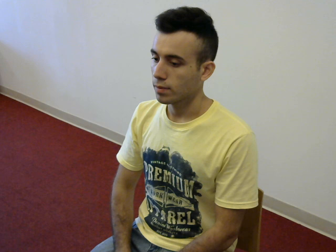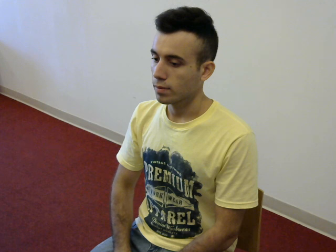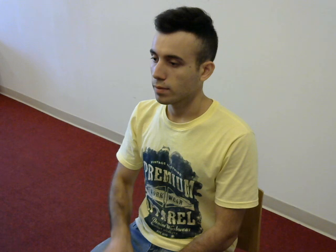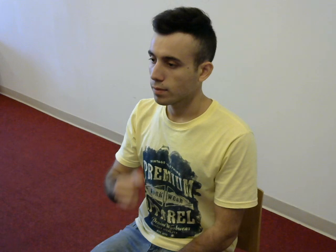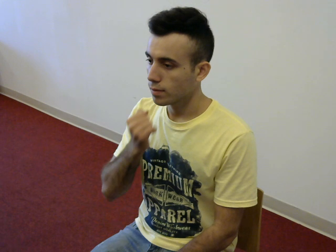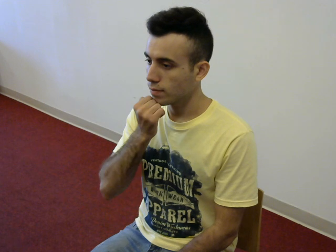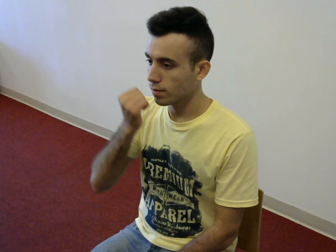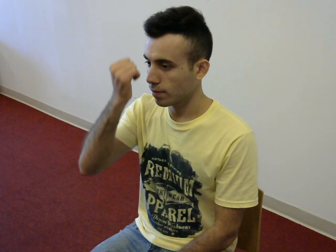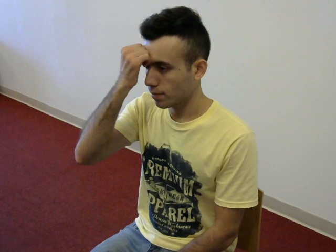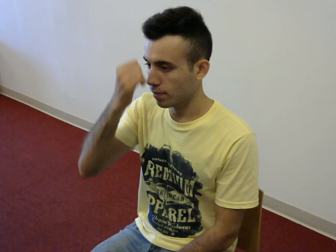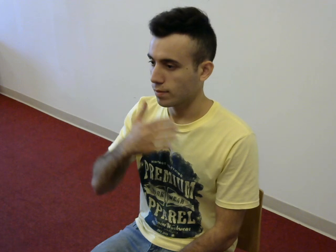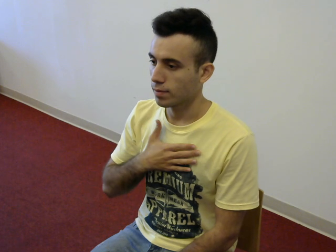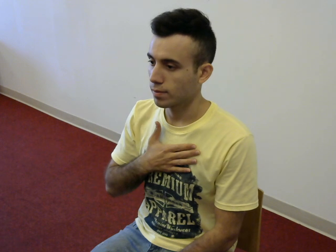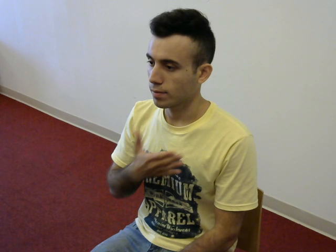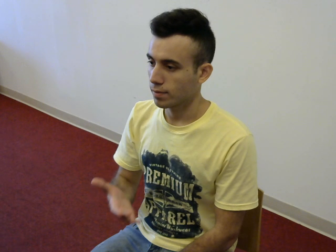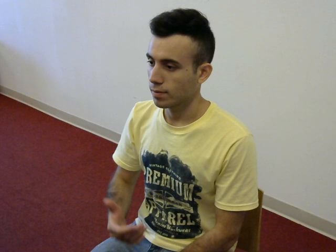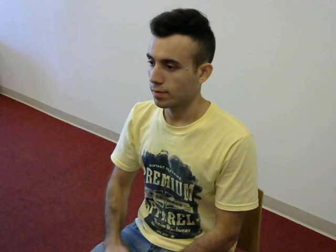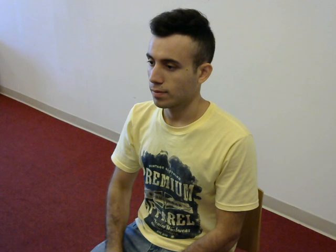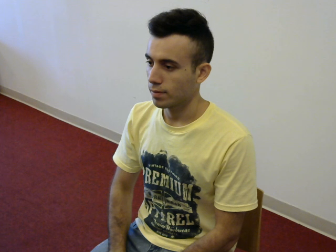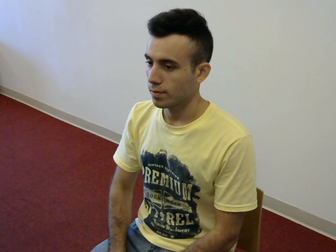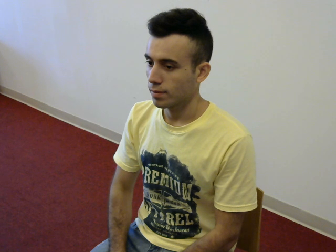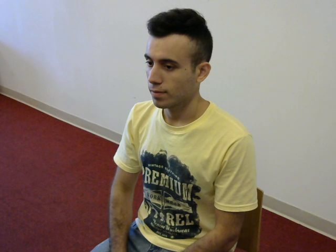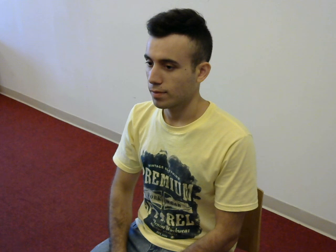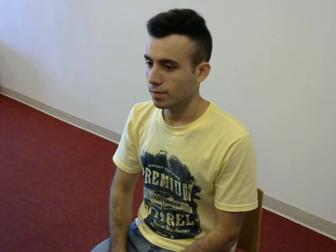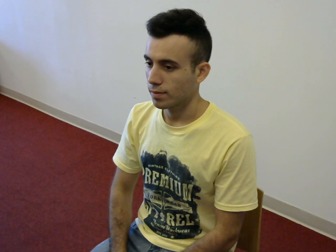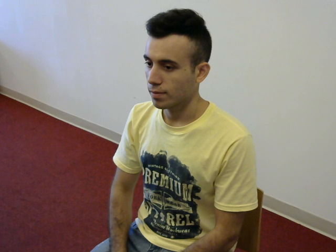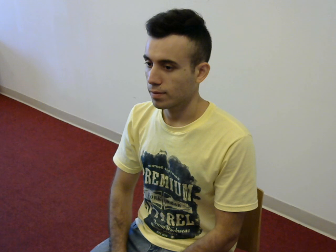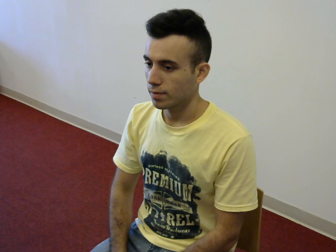Təşəkkür edirəm